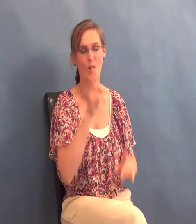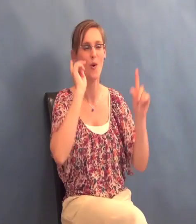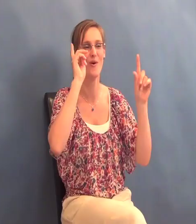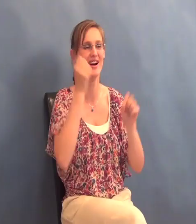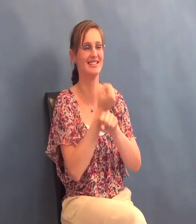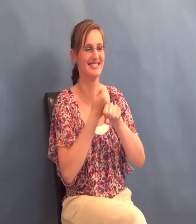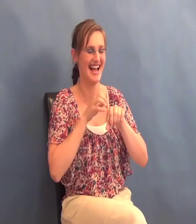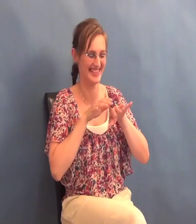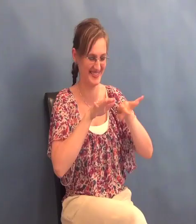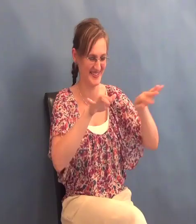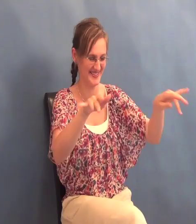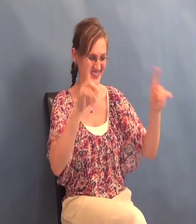Uwaga, jest zatrucie.